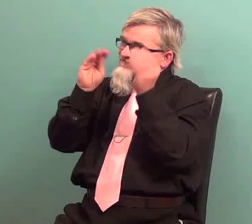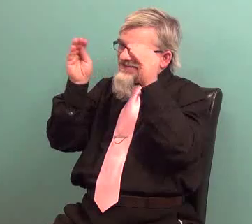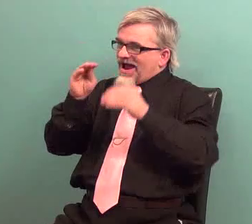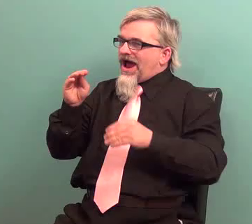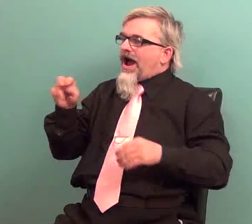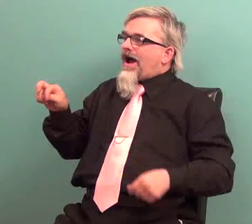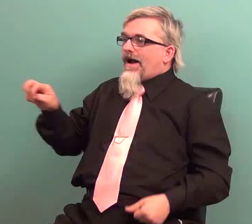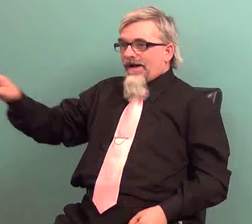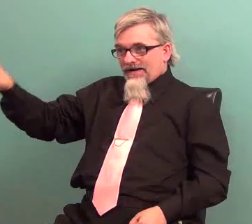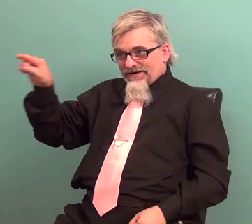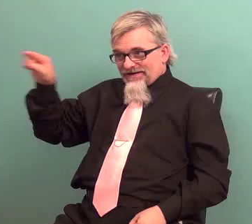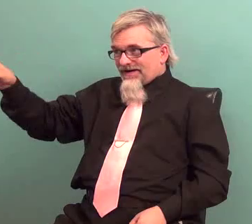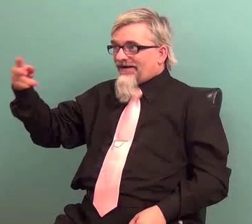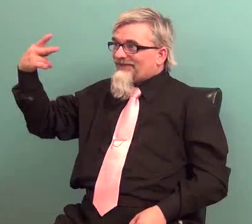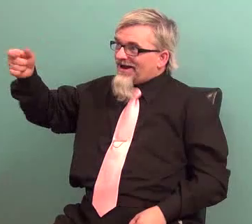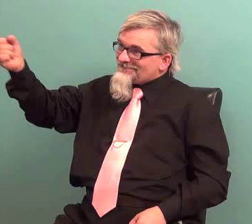Chłopiec poszedł w inne miejsce i znowu rzuca kamieniami.